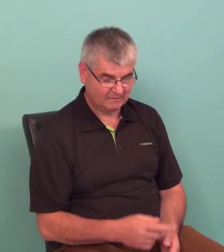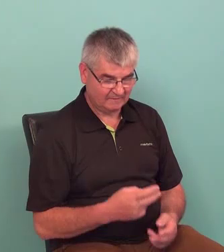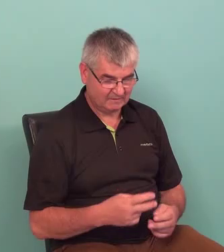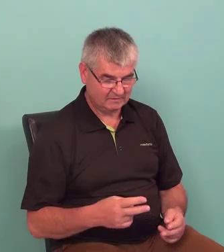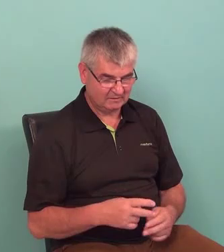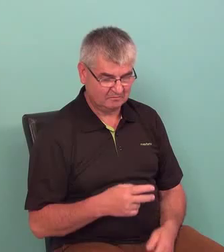Odwiedzić.